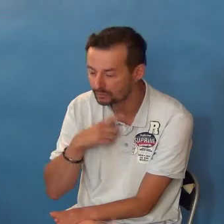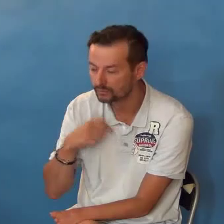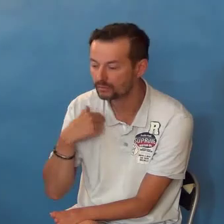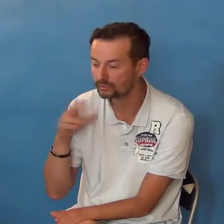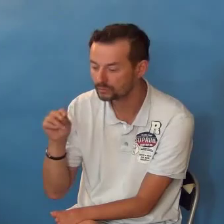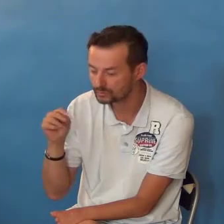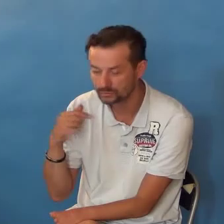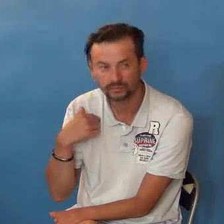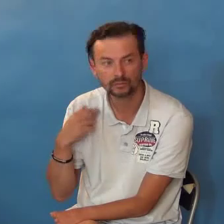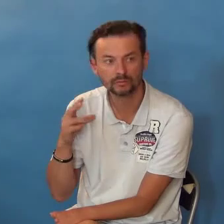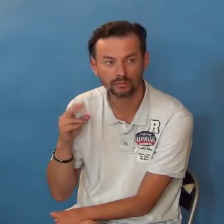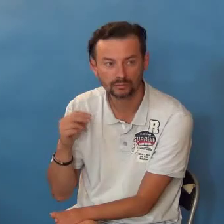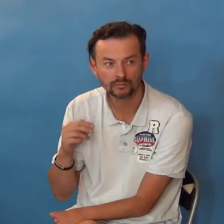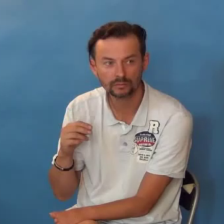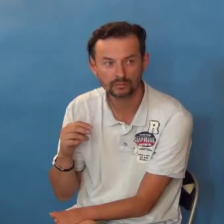Ja w poniedziałek, ja w poniedziałek.